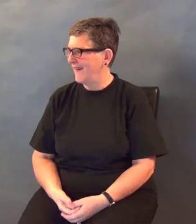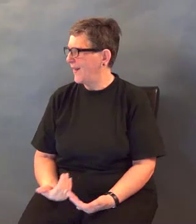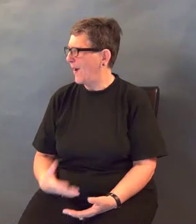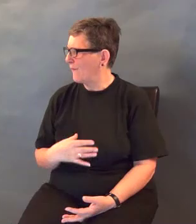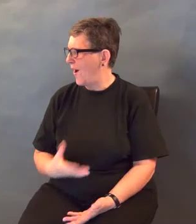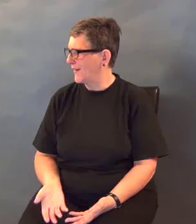Nie mam wolnego.